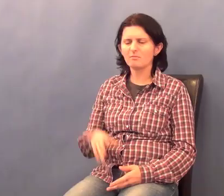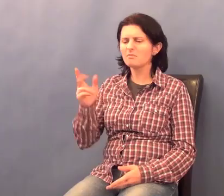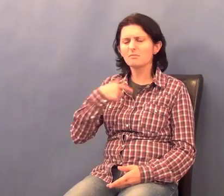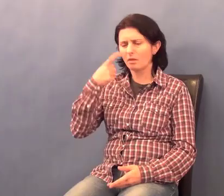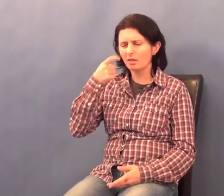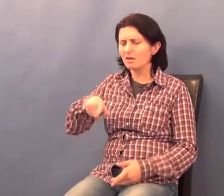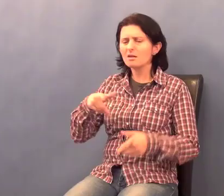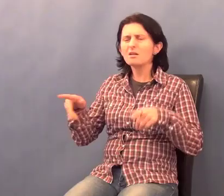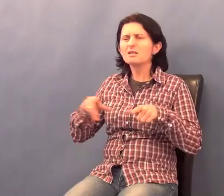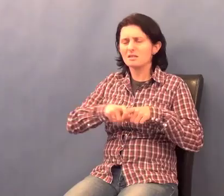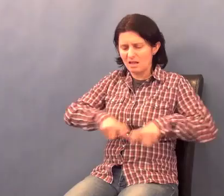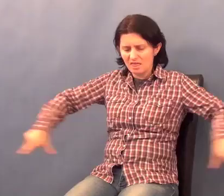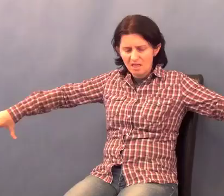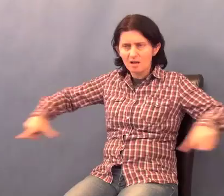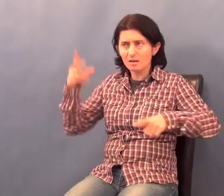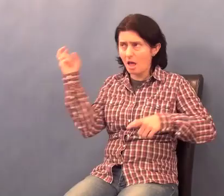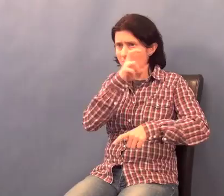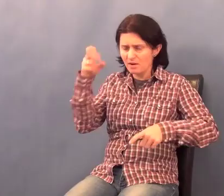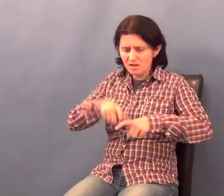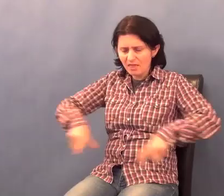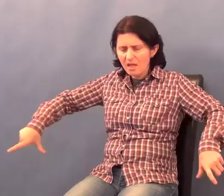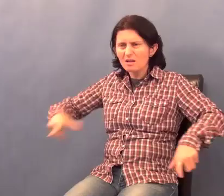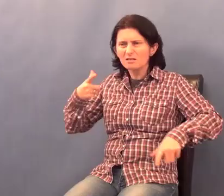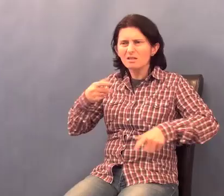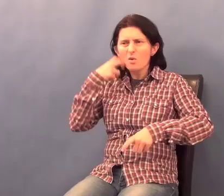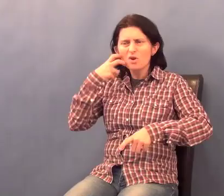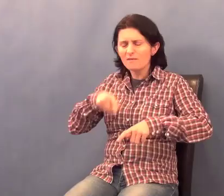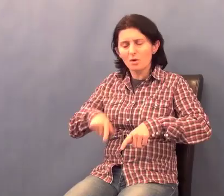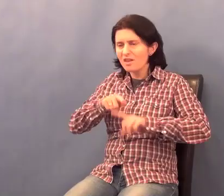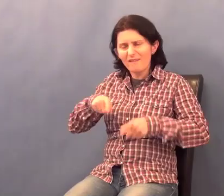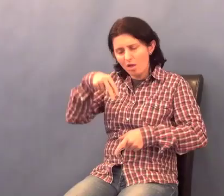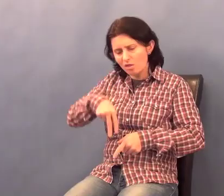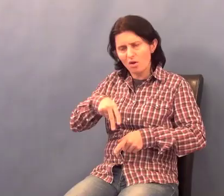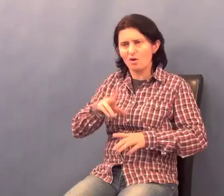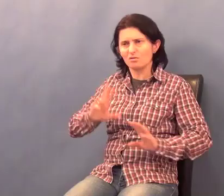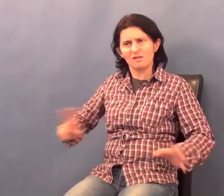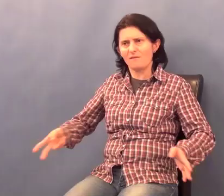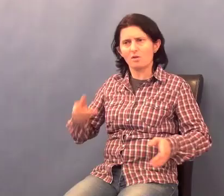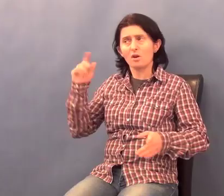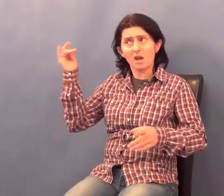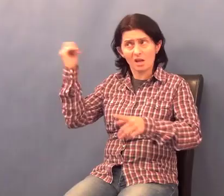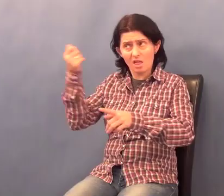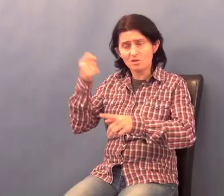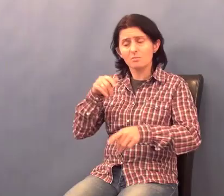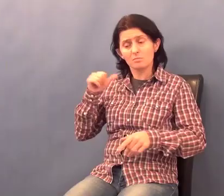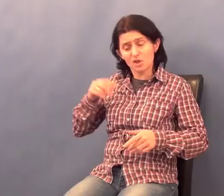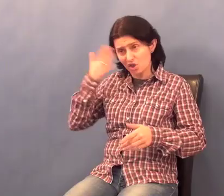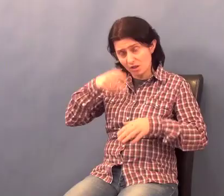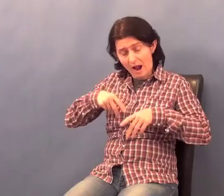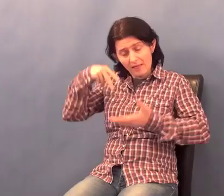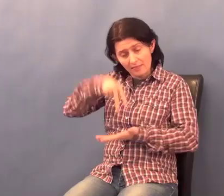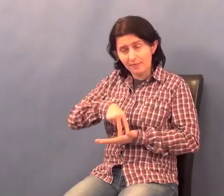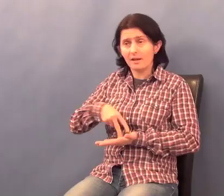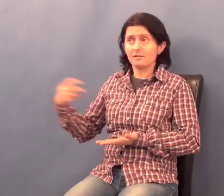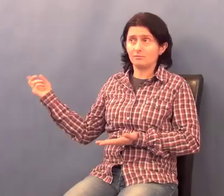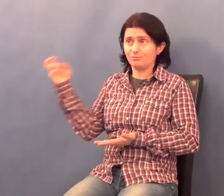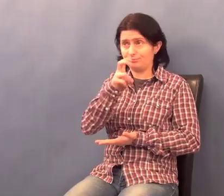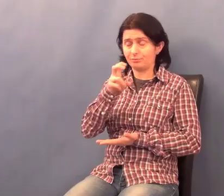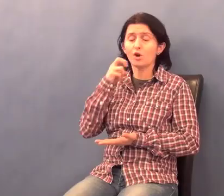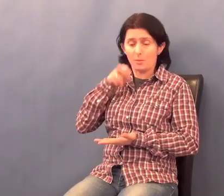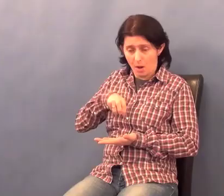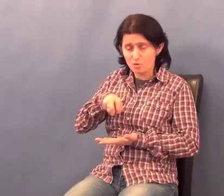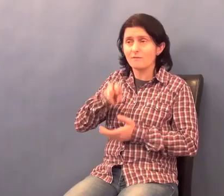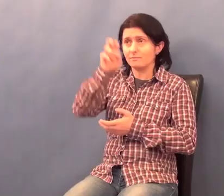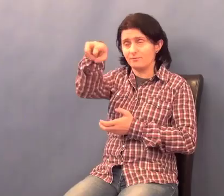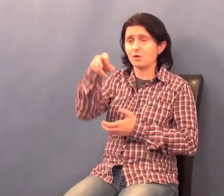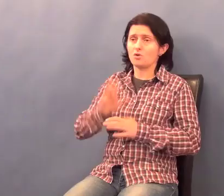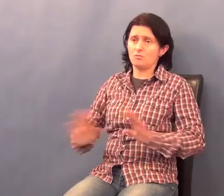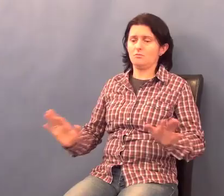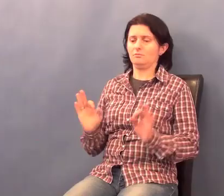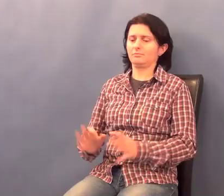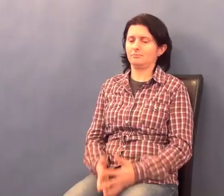Ja zauważyłam, że na przystanku tramwajowym jest taki różowy prostokątny, wtedy jak tramwaj przejeżdżał, to stało się na czarnym, a jak się zatrzymywał to dopiero wolno było wsiąść i wtedy było dobrze.